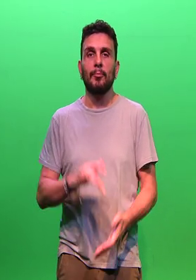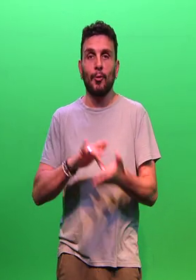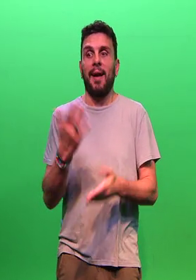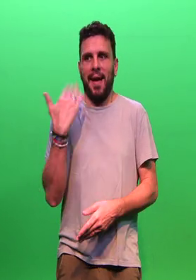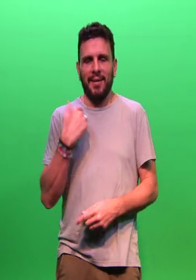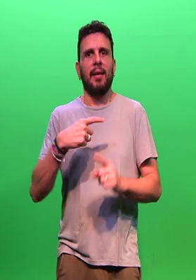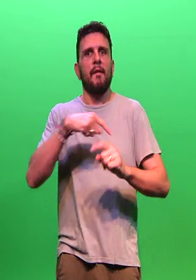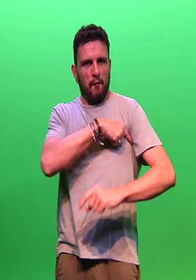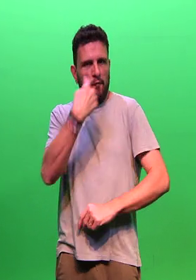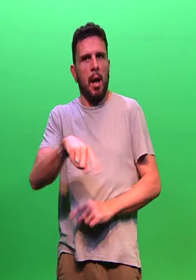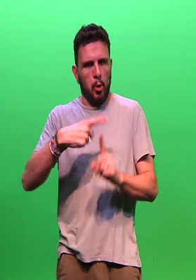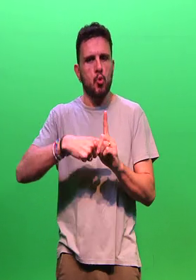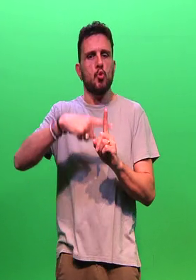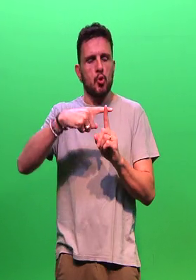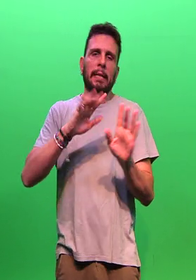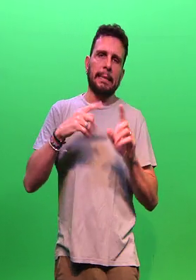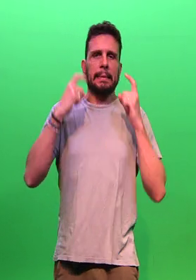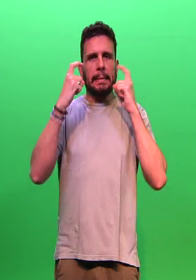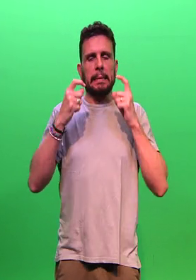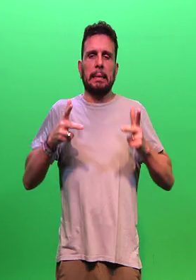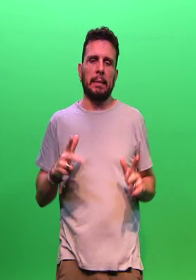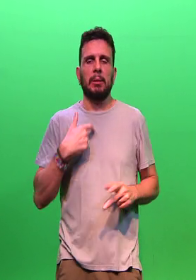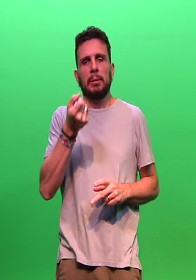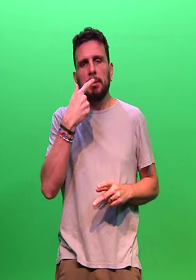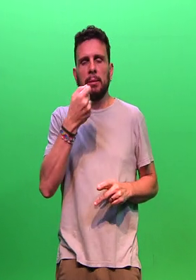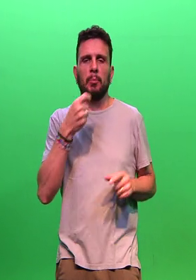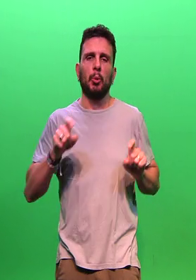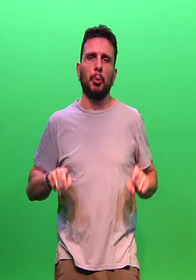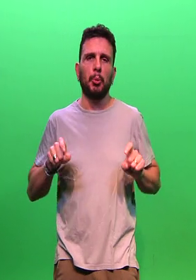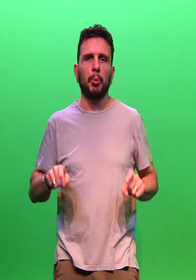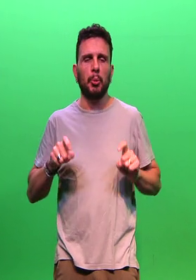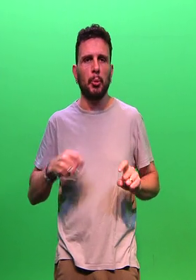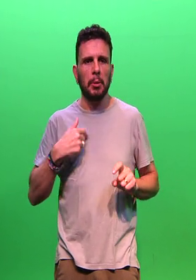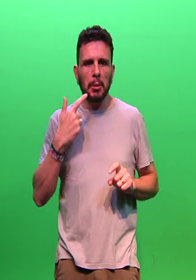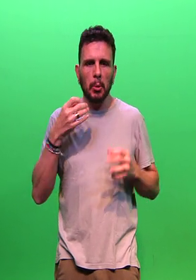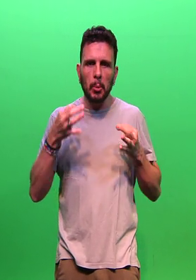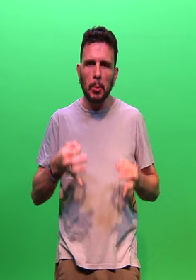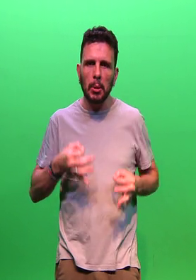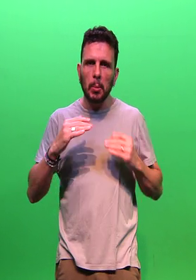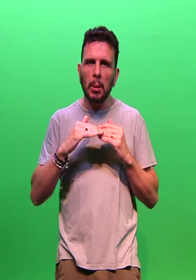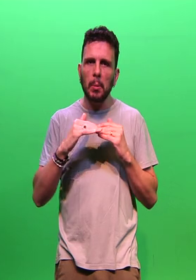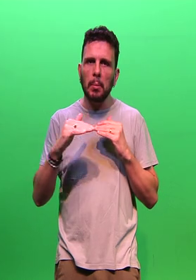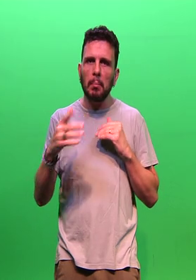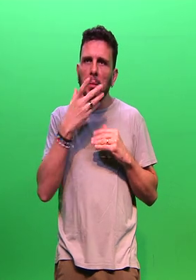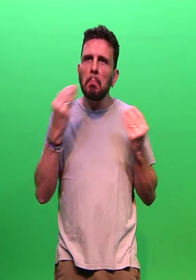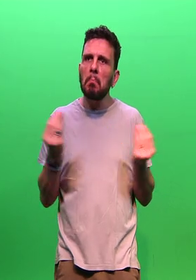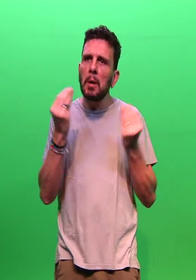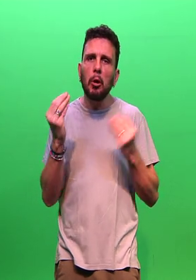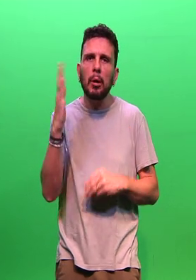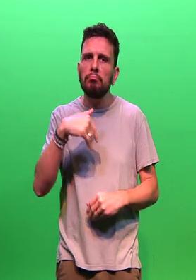Ahir tenia febre alta, vaig intentar descansar, seure i prendre una pastilla, però la temperatura sento que estic igual, no milloro.